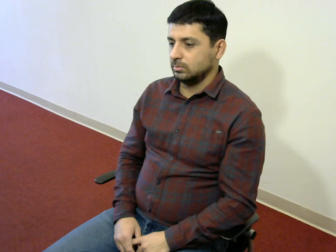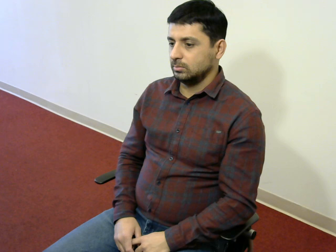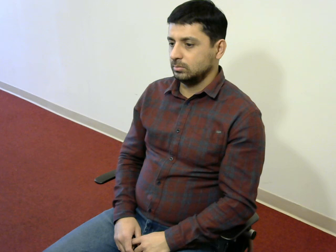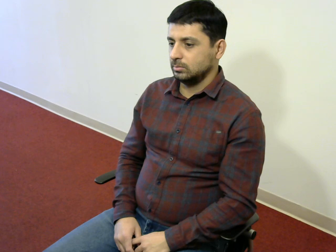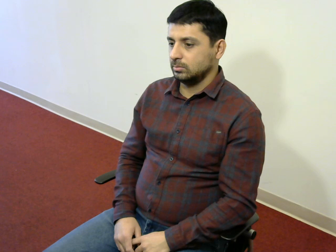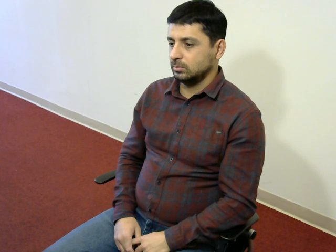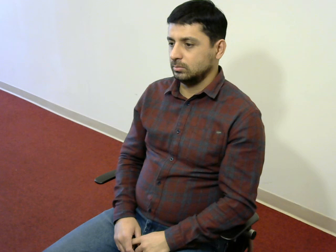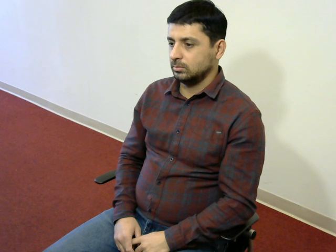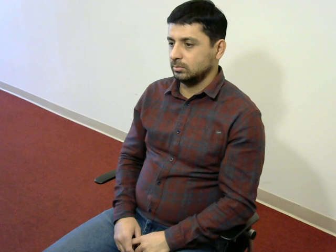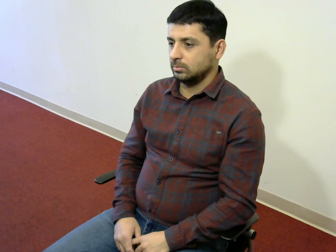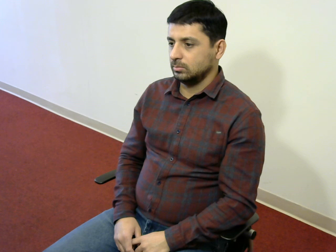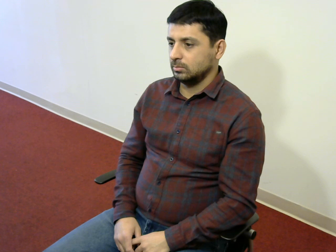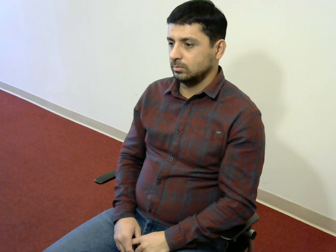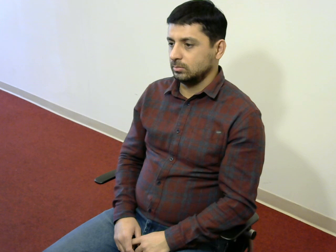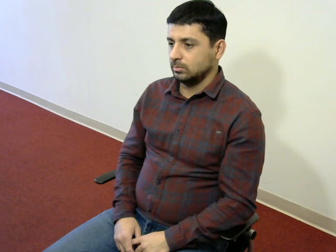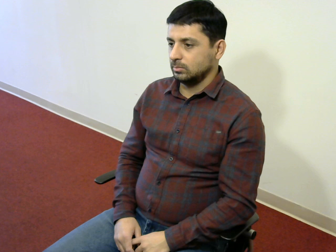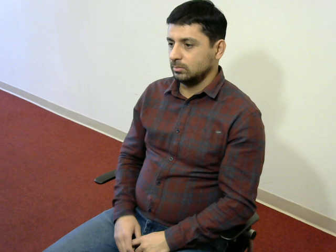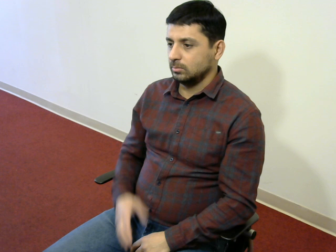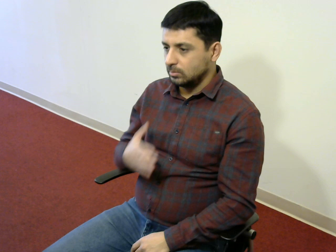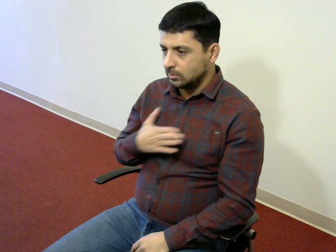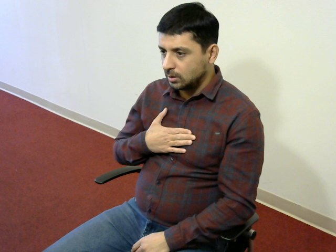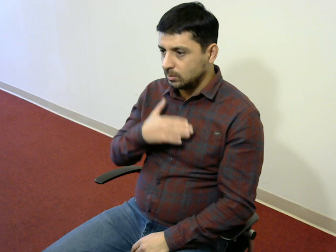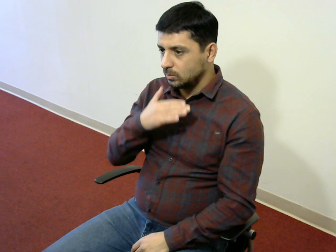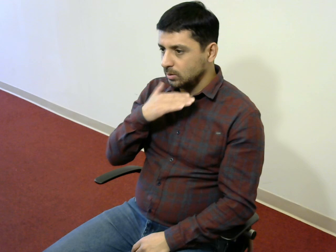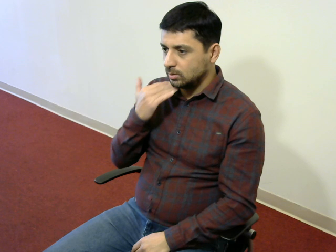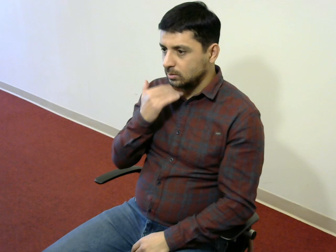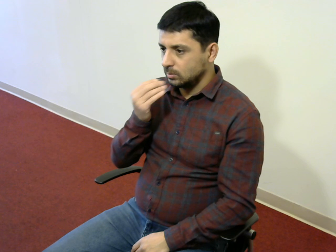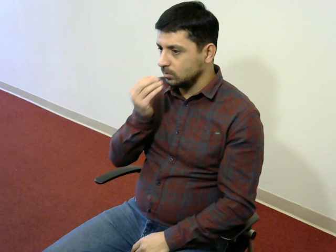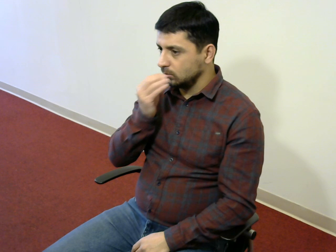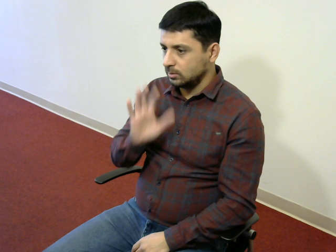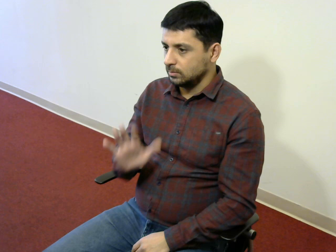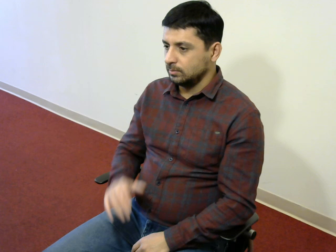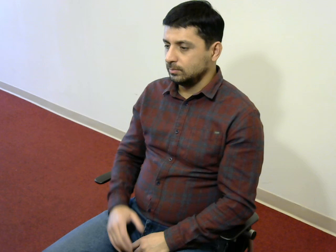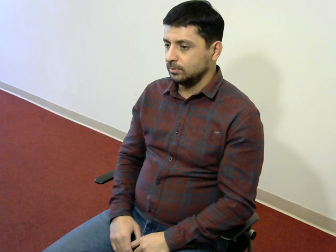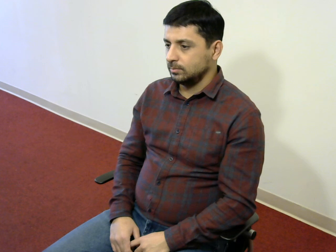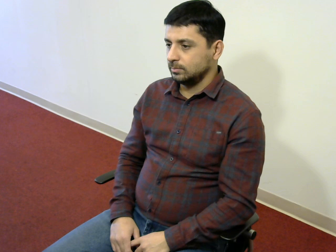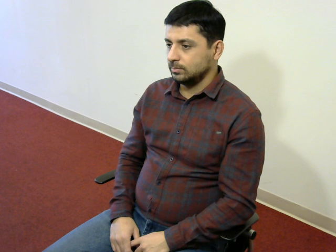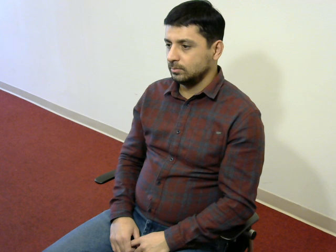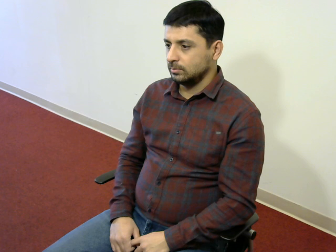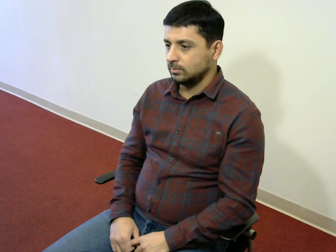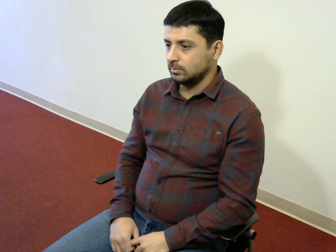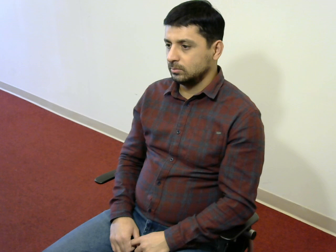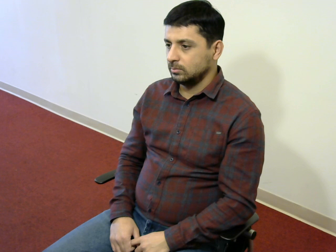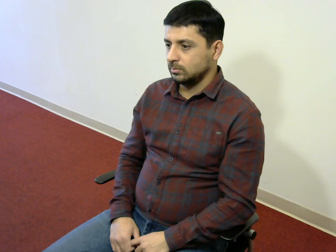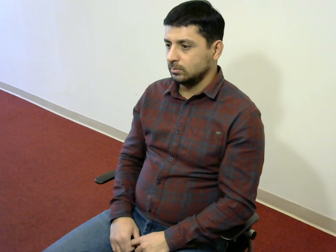Mən ət yemirəm